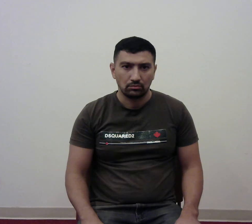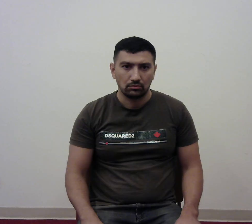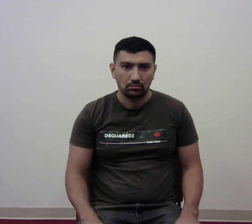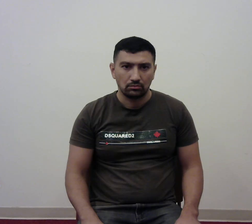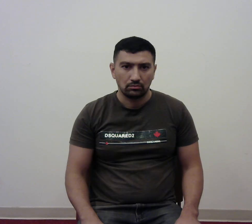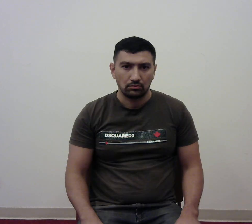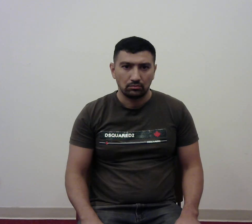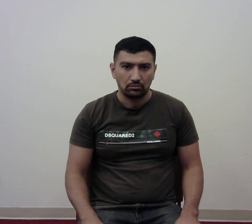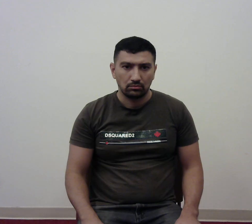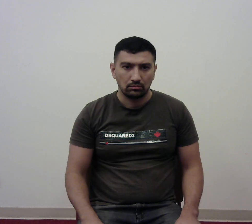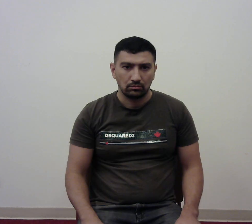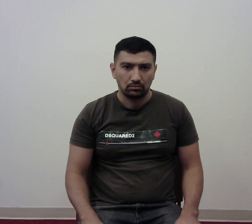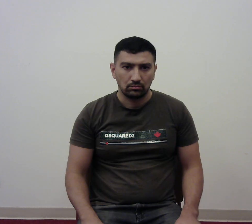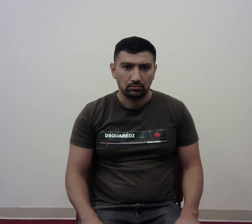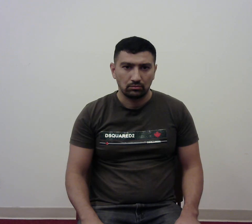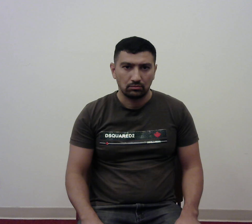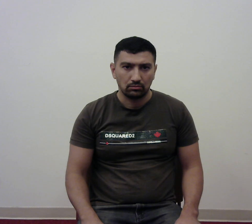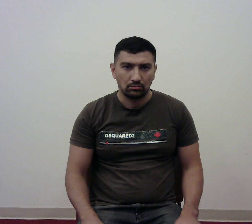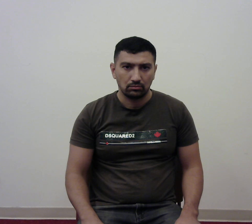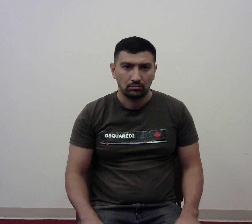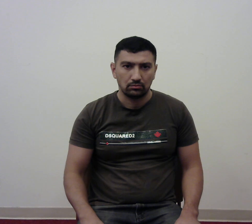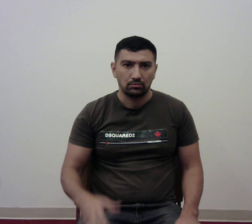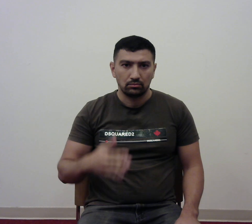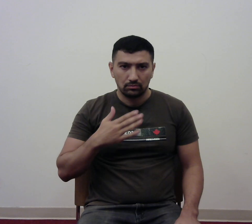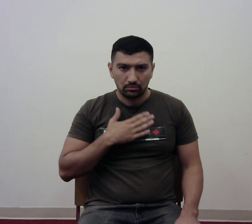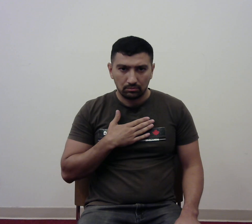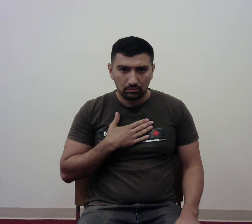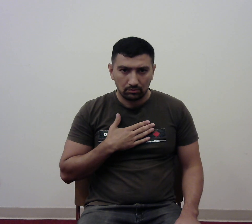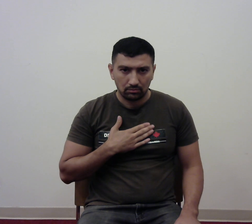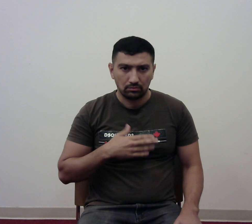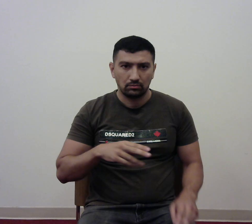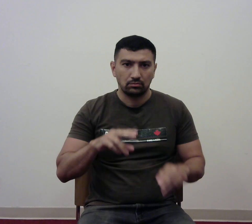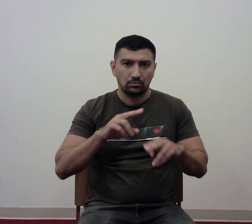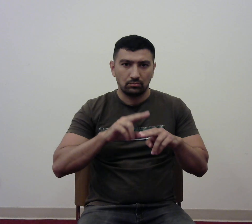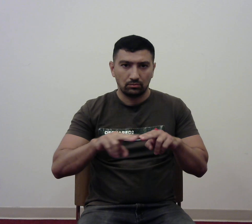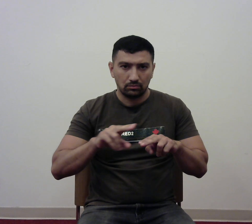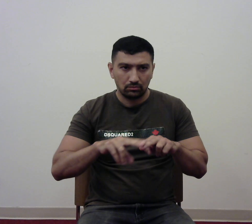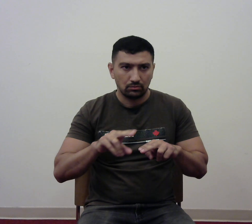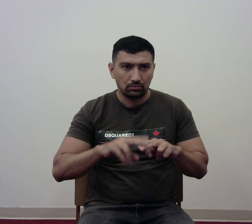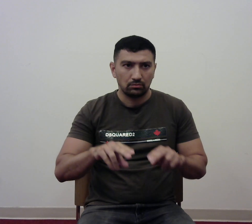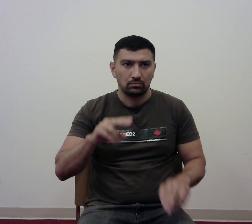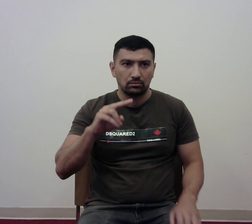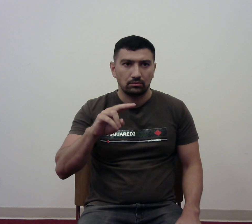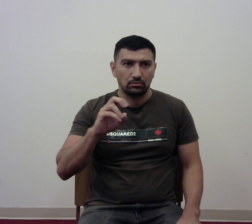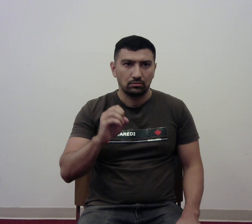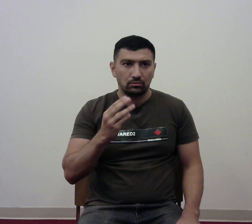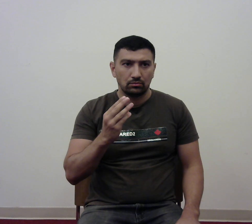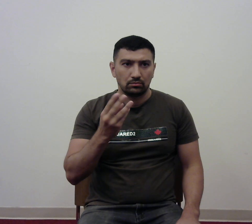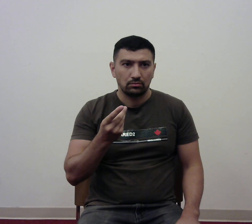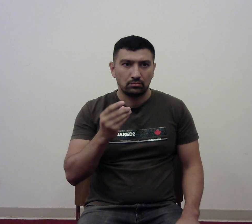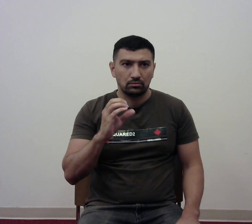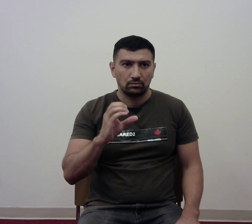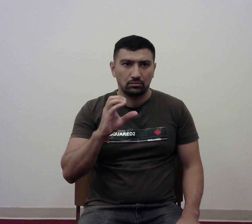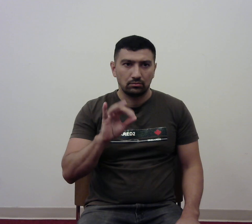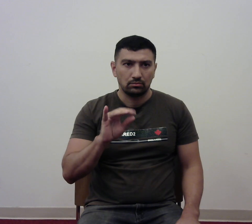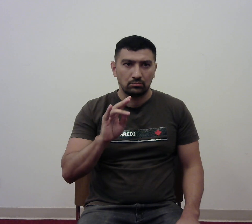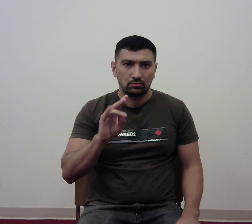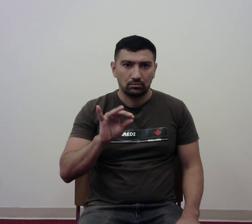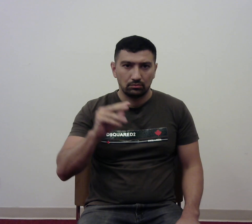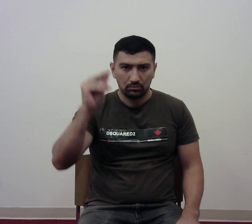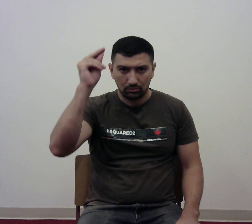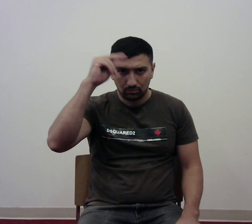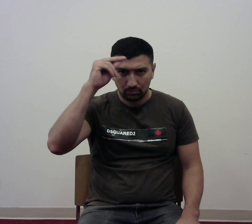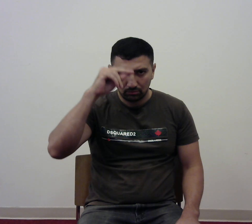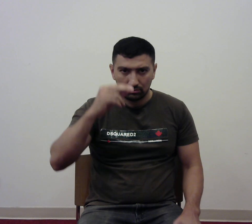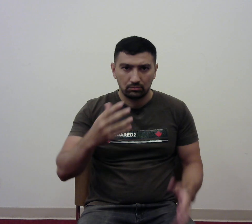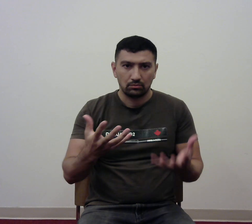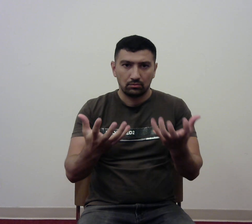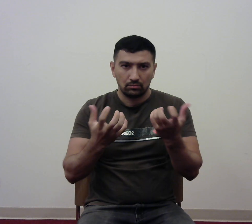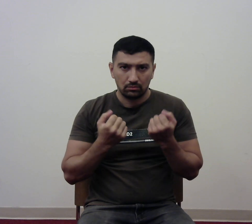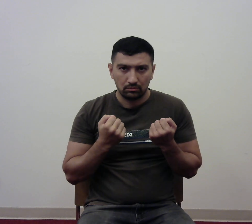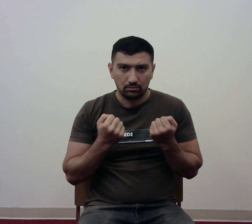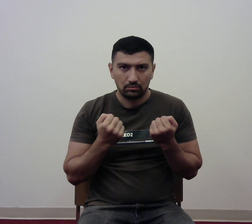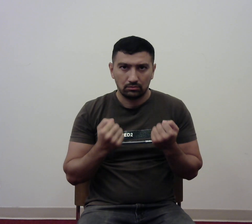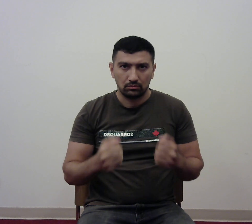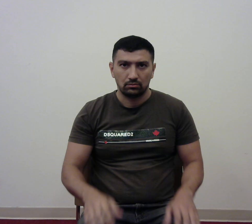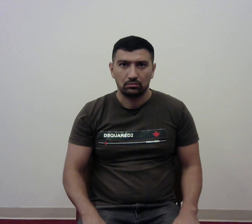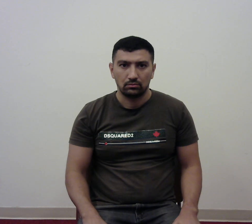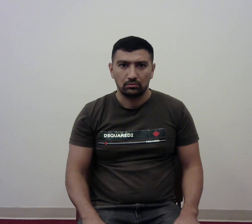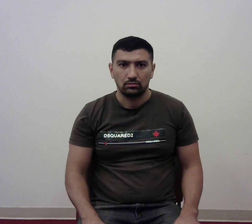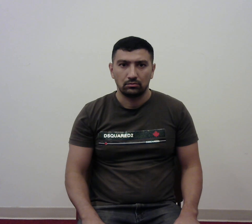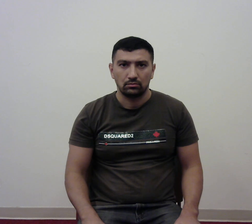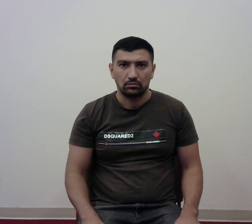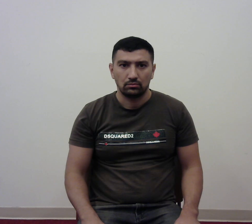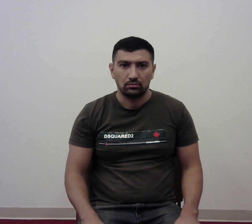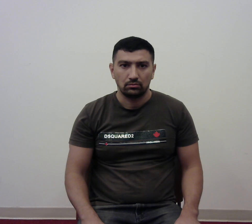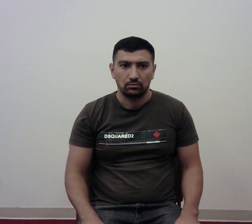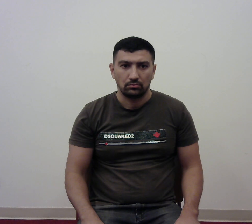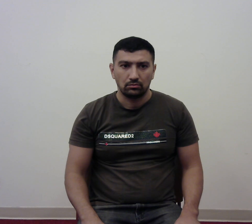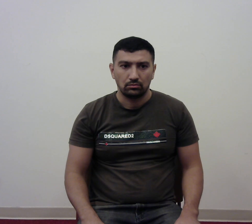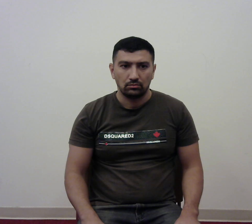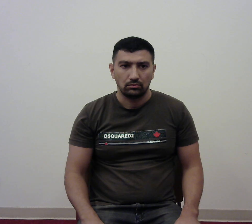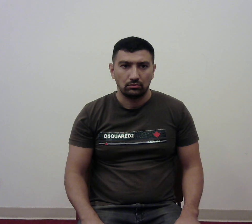Mən dülgər peşəsinin təhsilini almışam